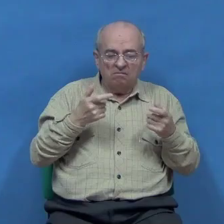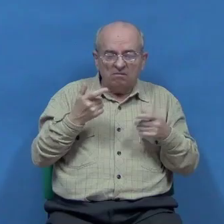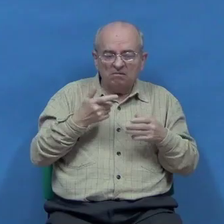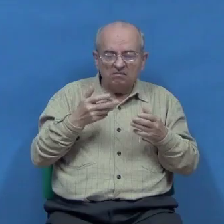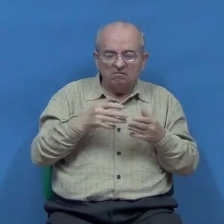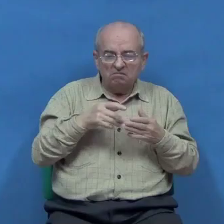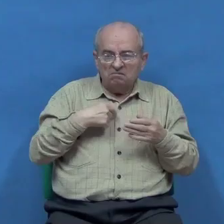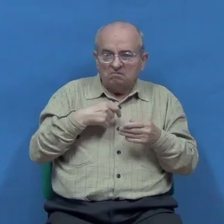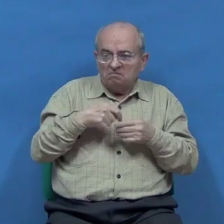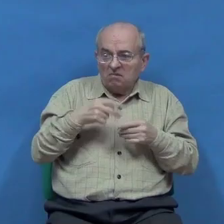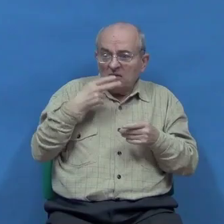Ja nie palę.